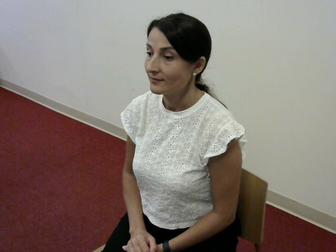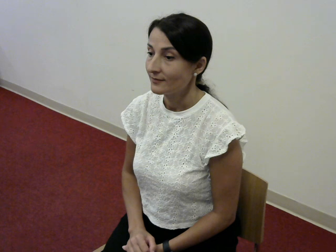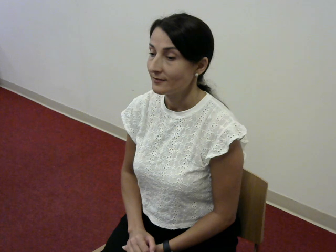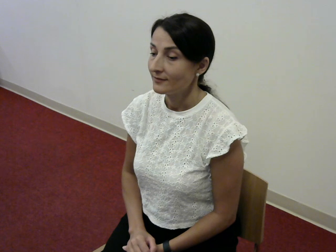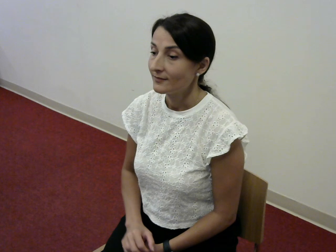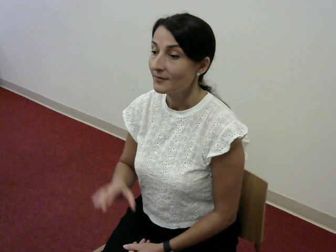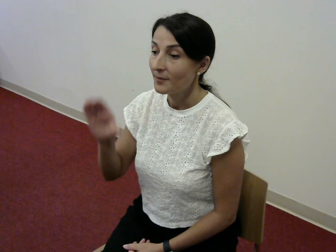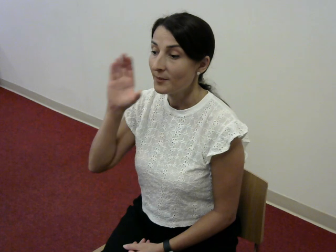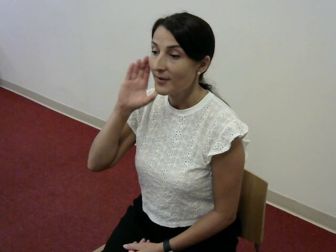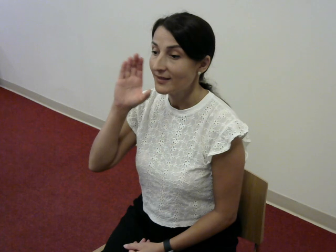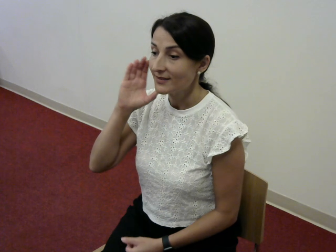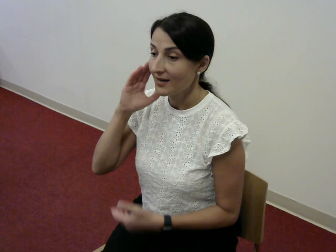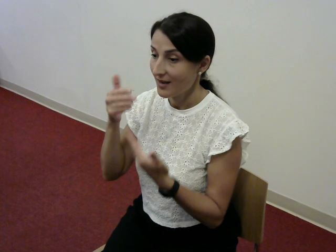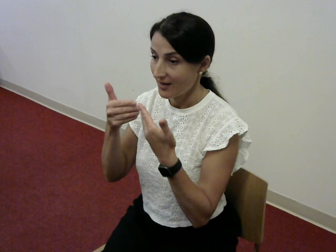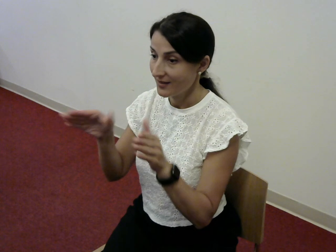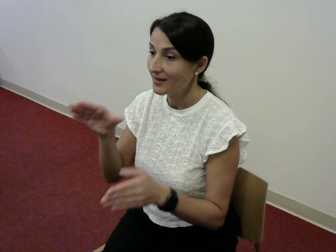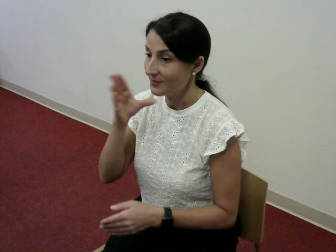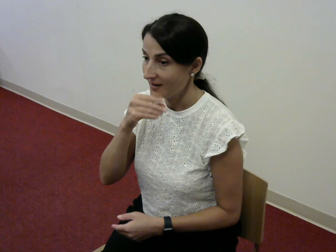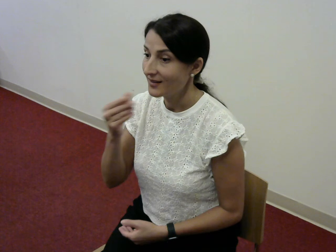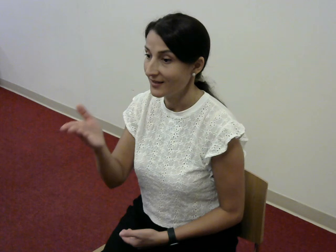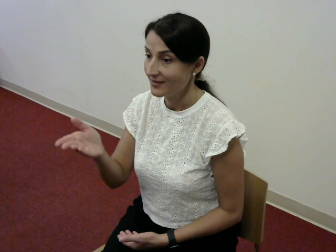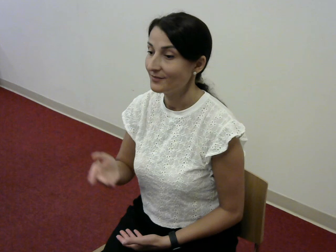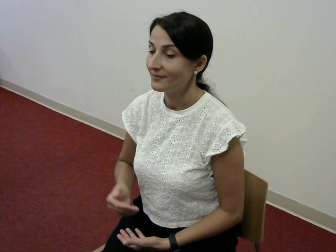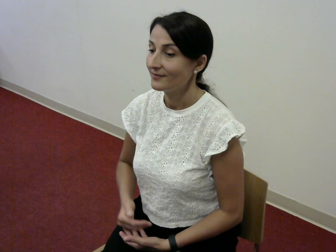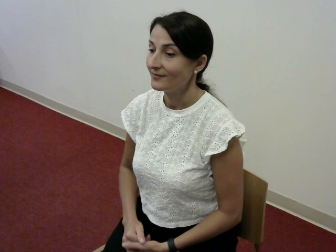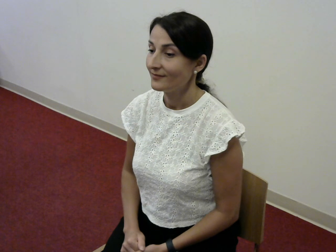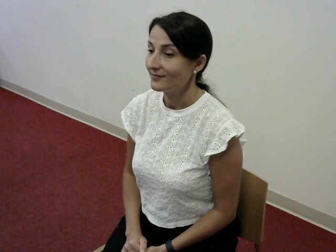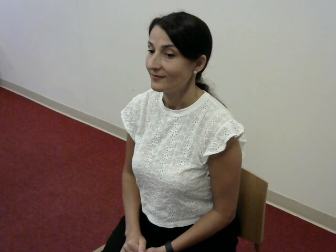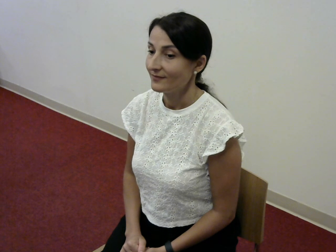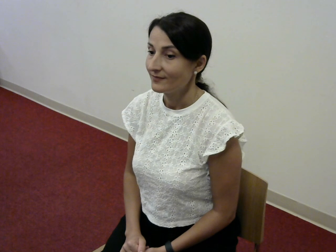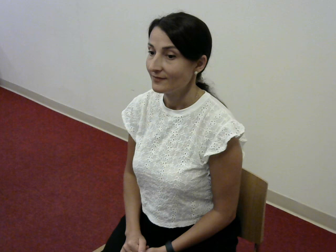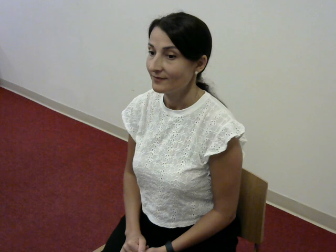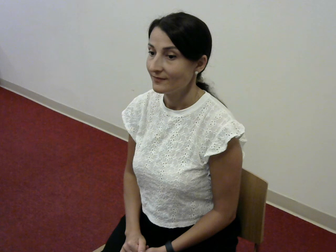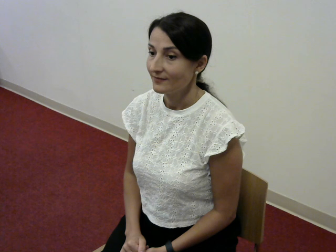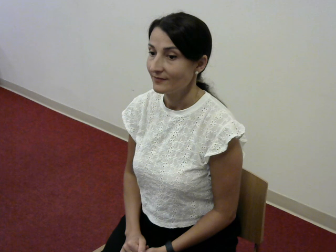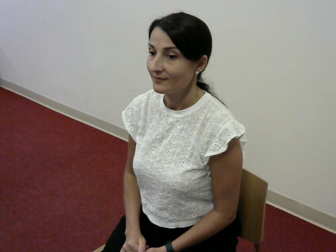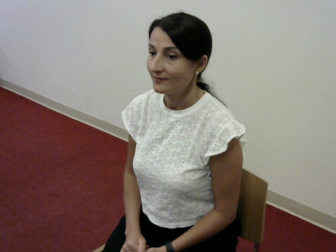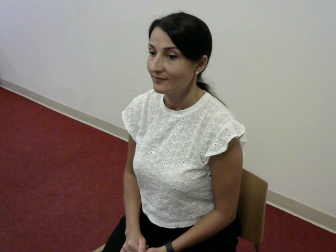Pəncərəni aça bilərsinizmi?